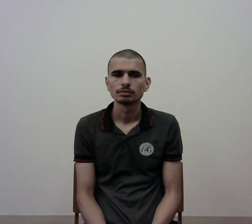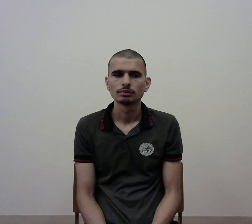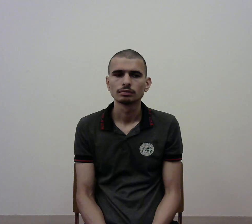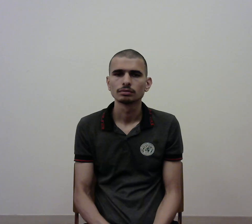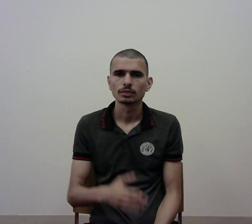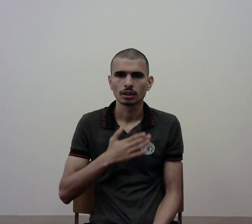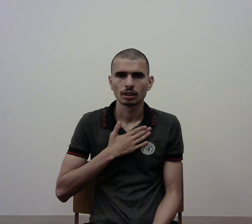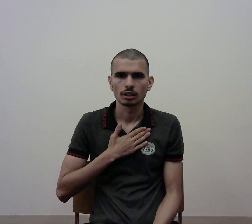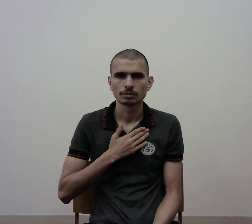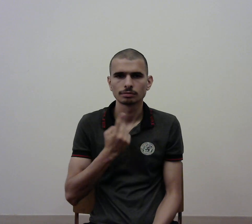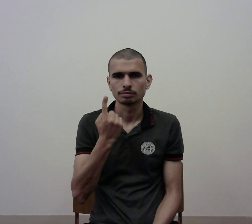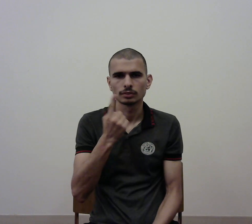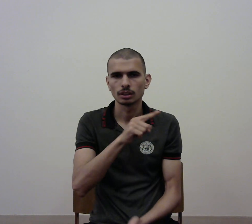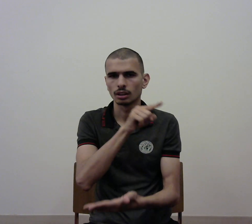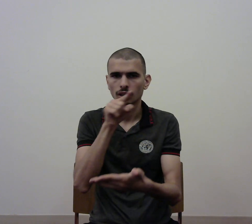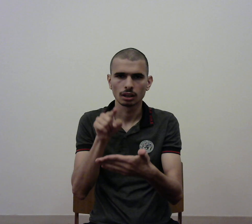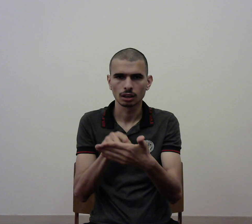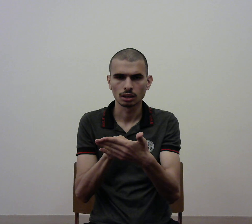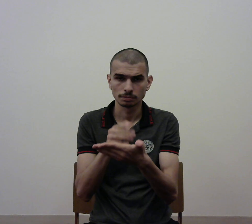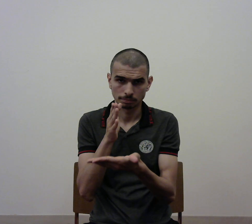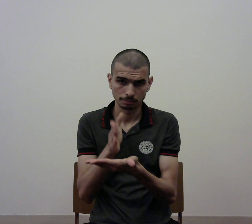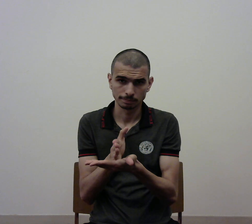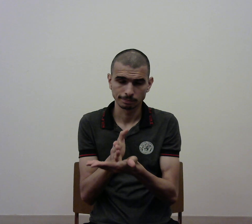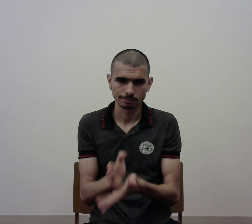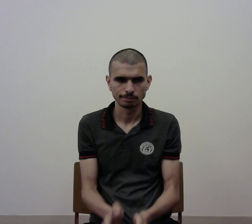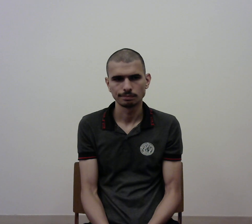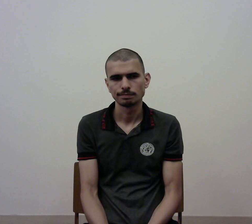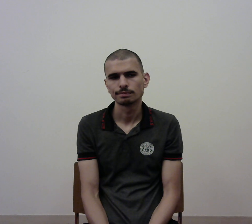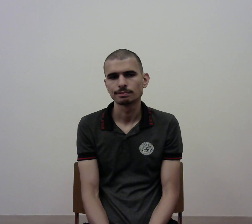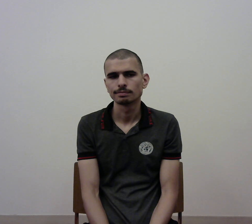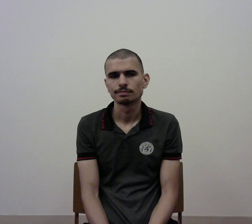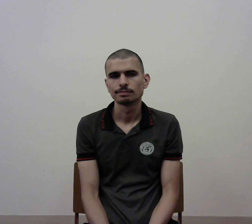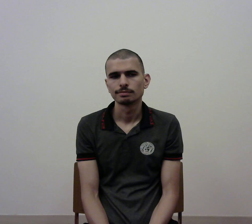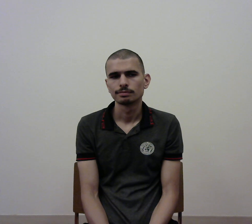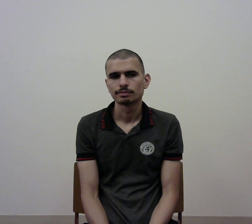Mənim bir sualım var